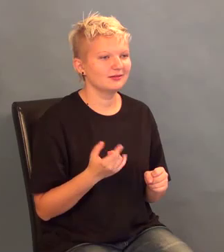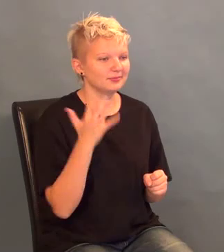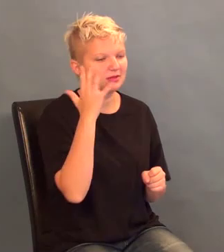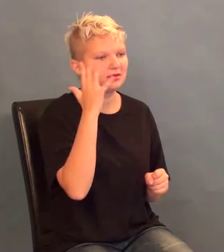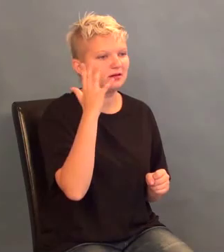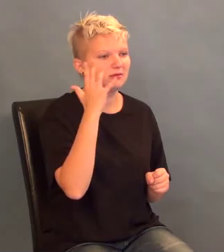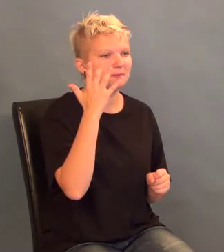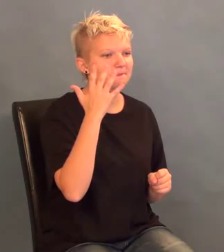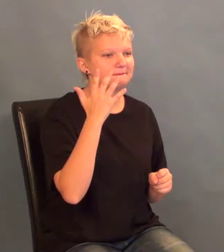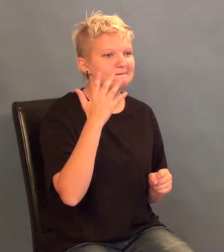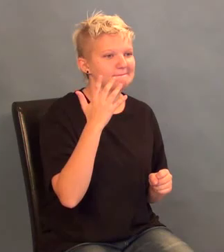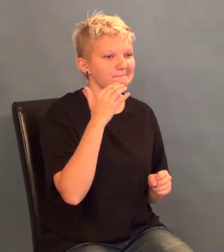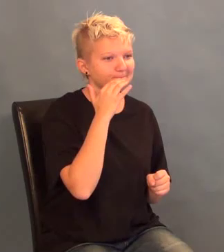Piątego.